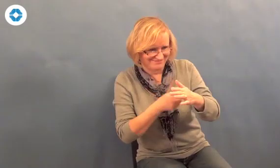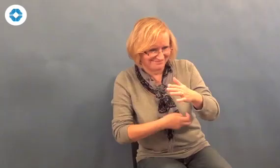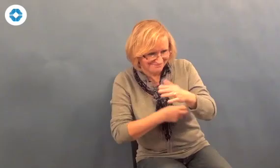Kot znowu zaczął myśleć